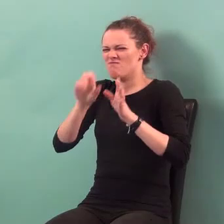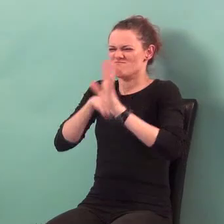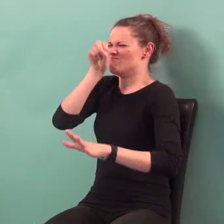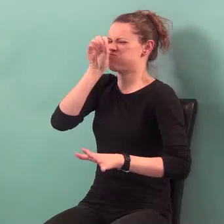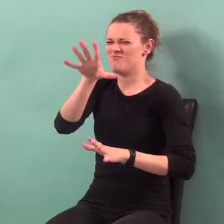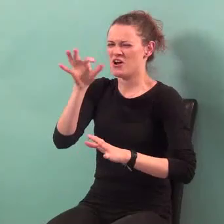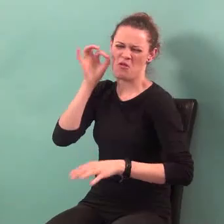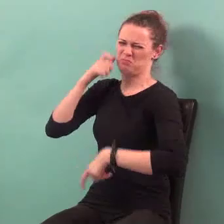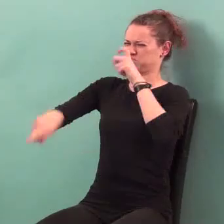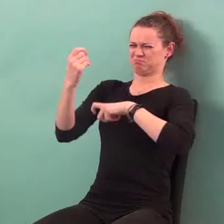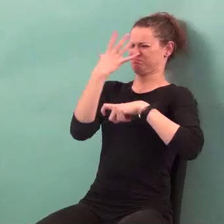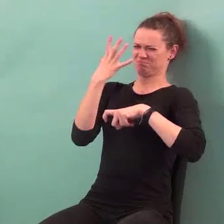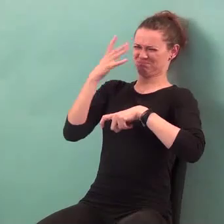A zmoczony kot szybko cofa się.